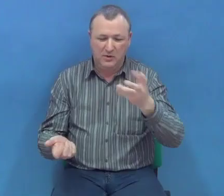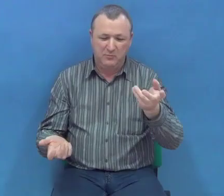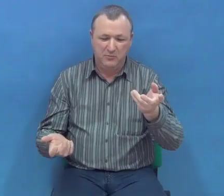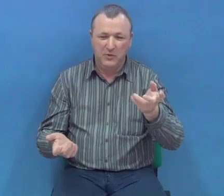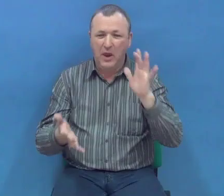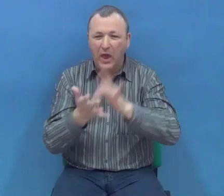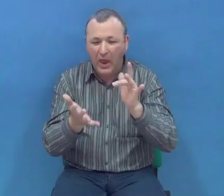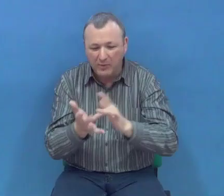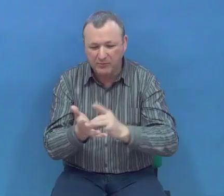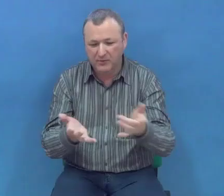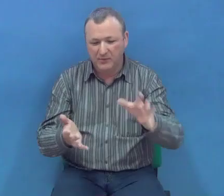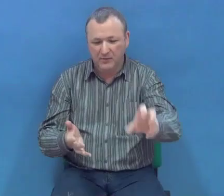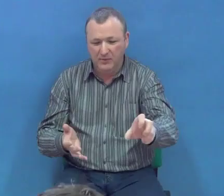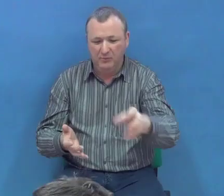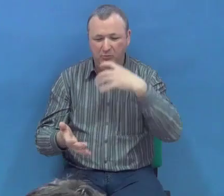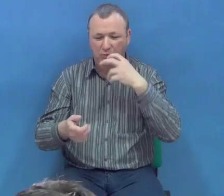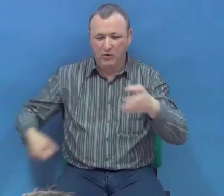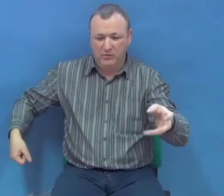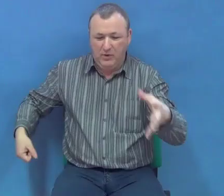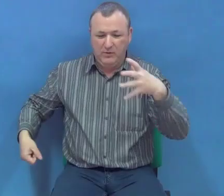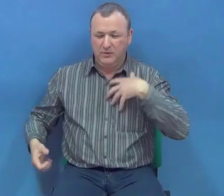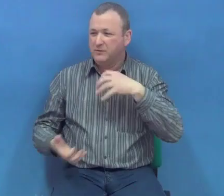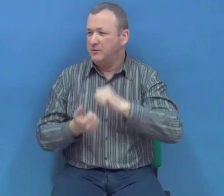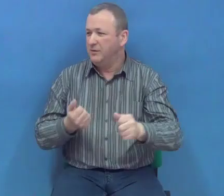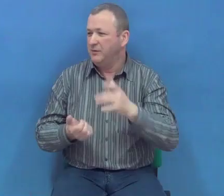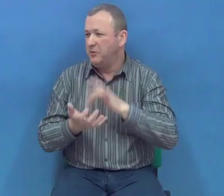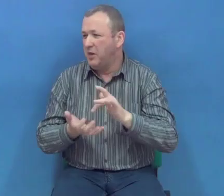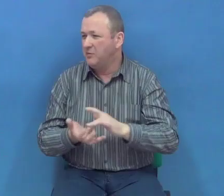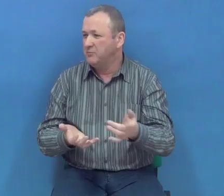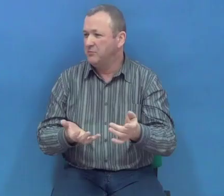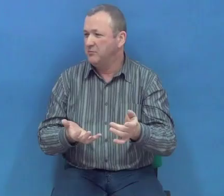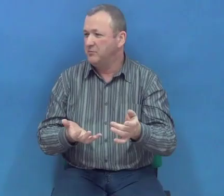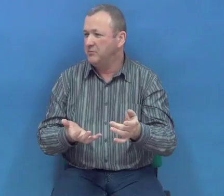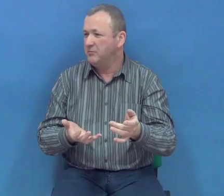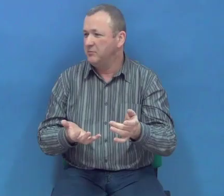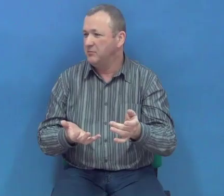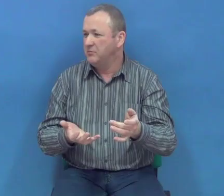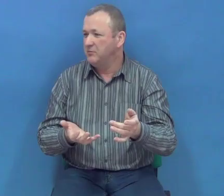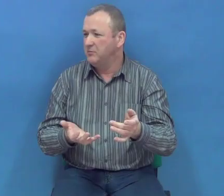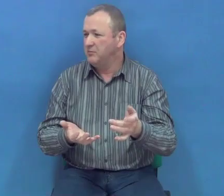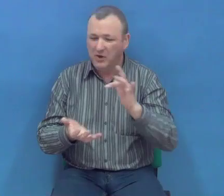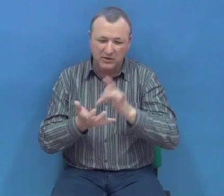Albo może w samochodzie włączył się alarm jak ta osoba złapała za klamkę.